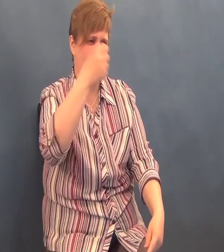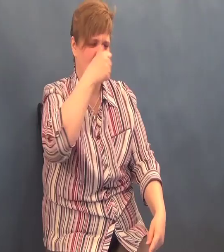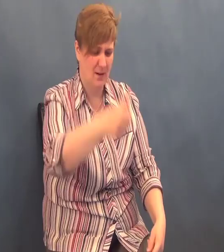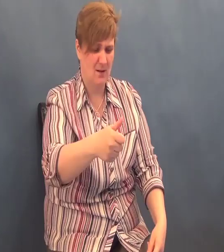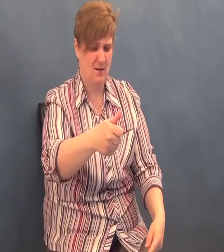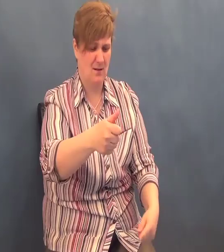Nie dam rady.